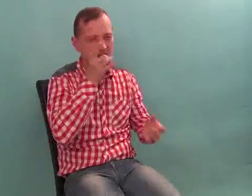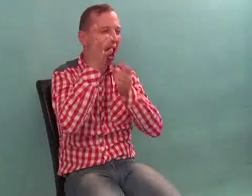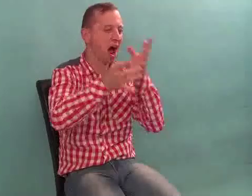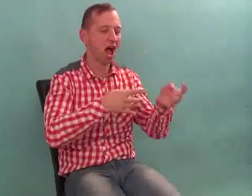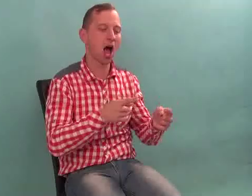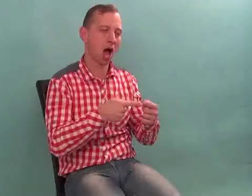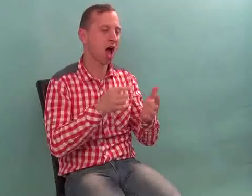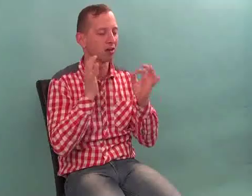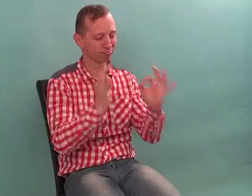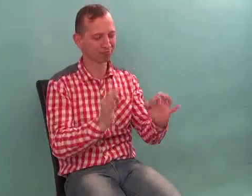To idealnie pasuje.